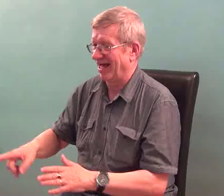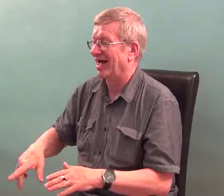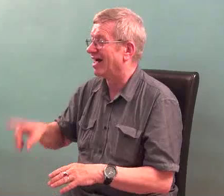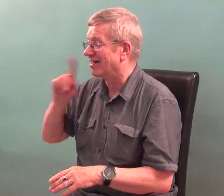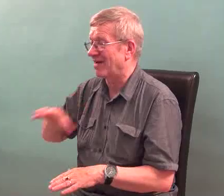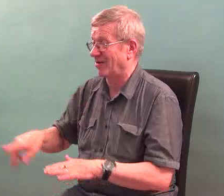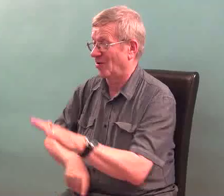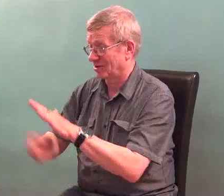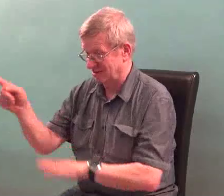Ten mały chłopak ucieka.